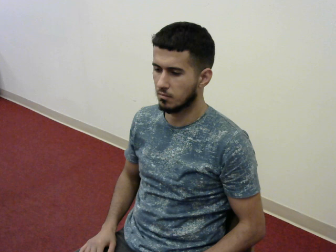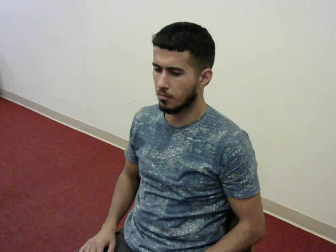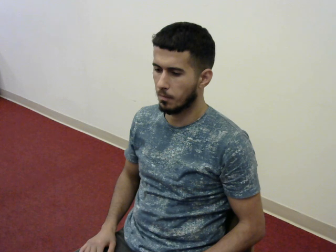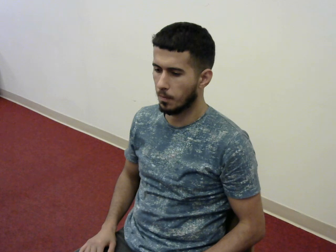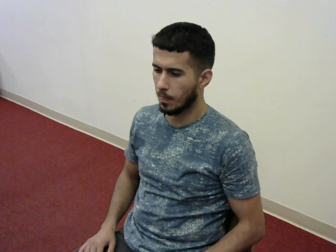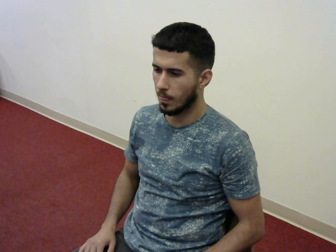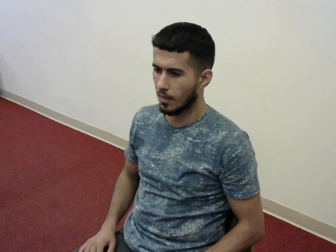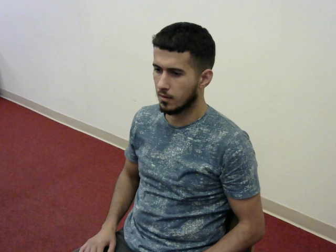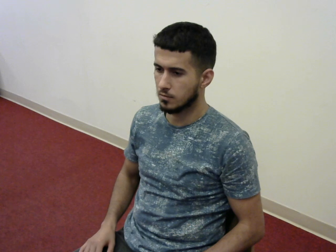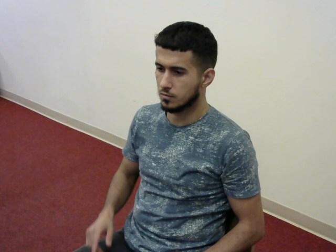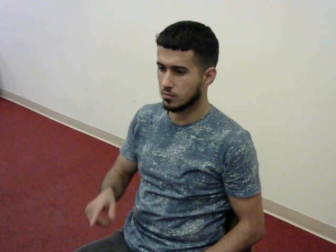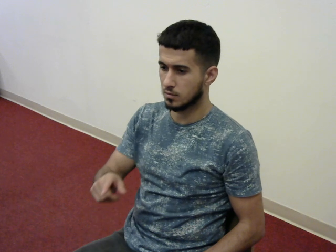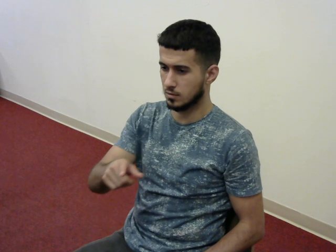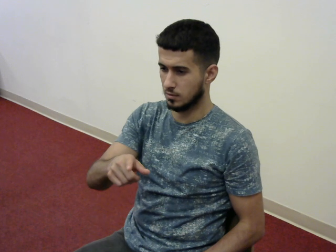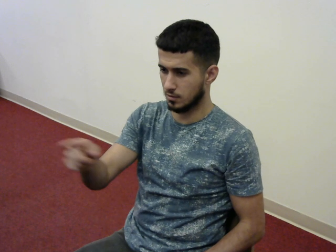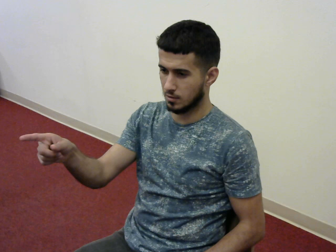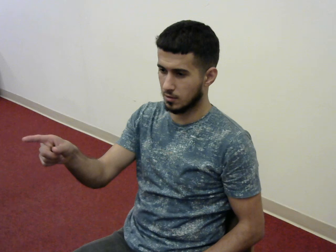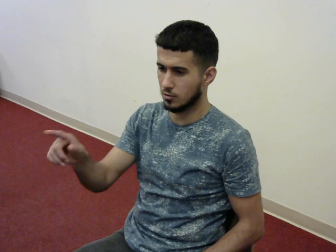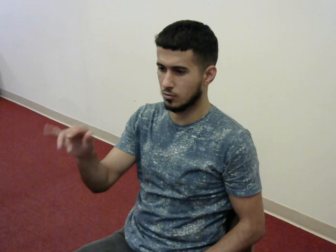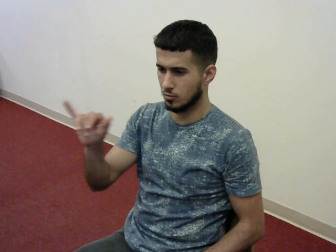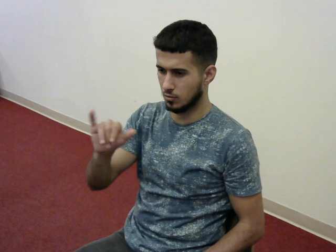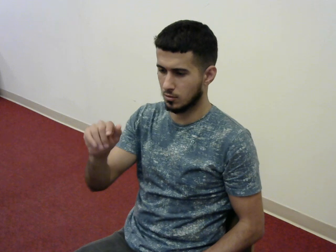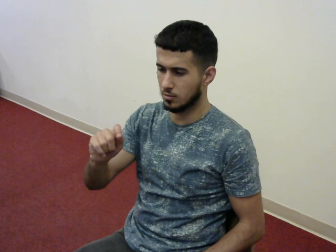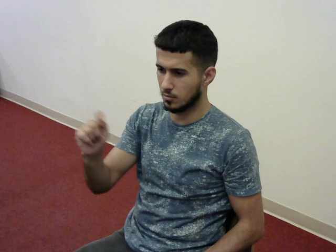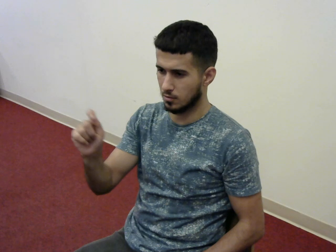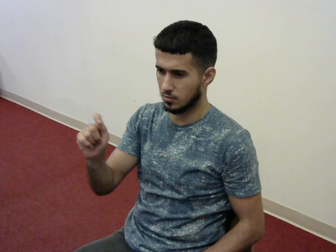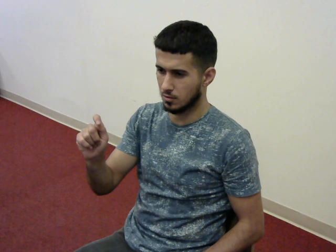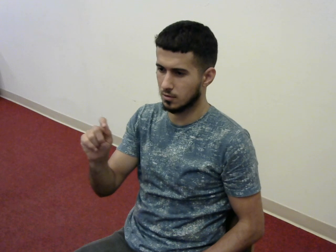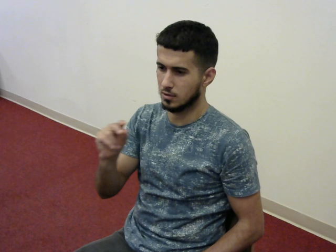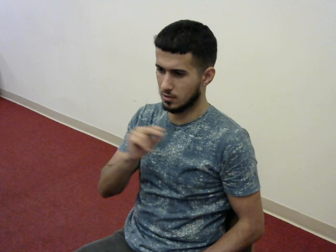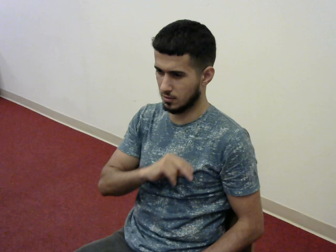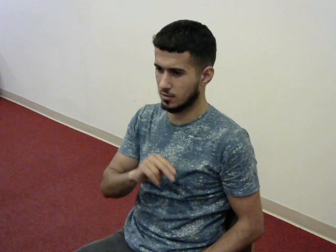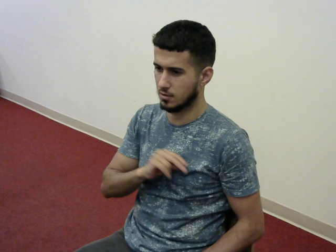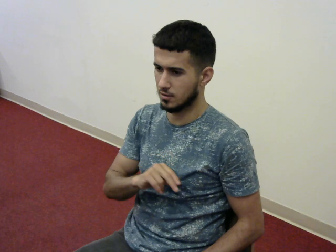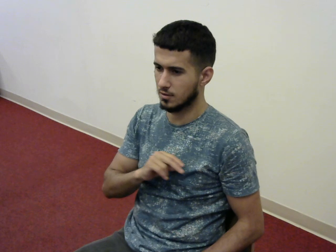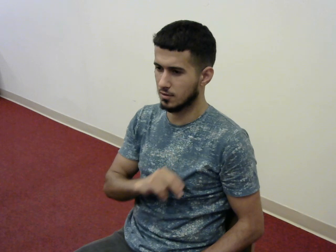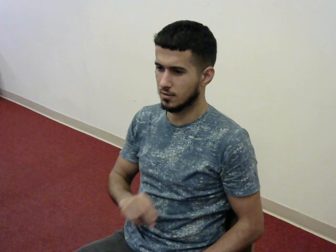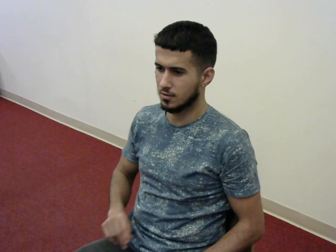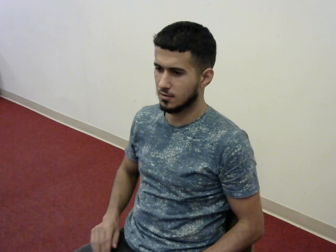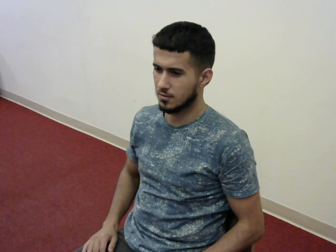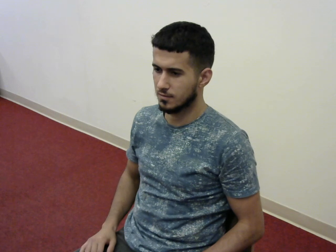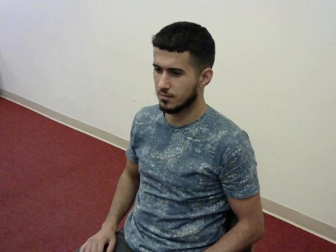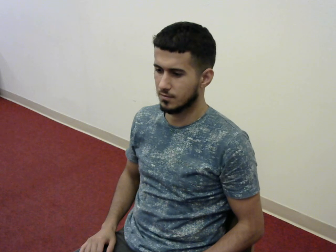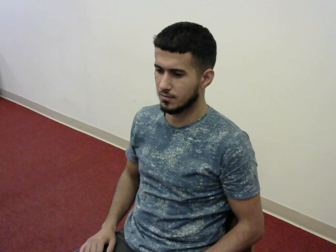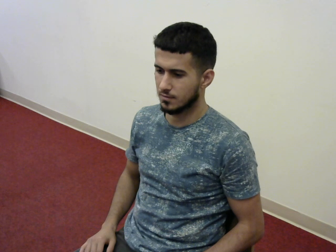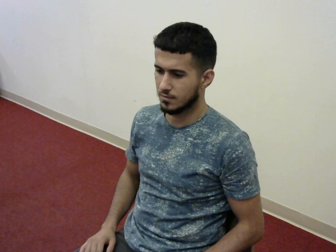Siz həftə sonu işləyirsiz?